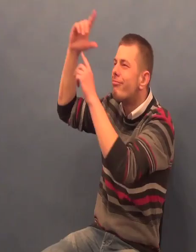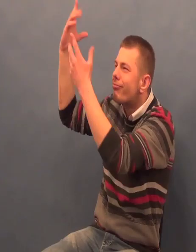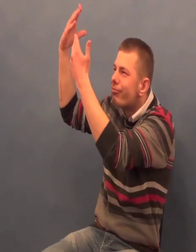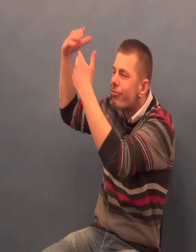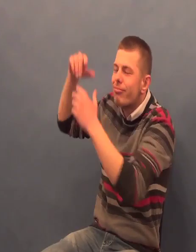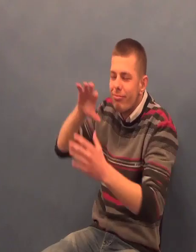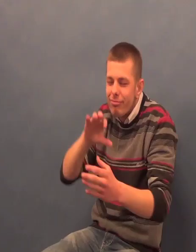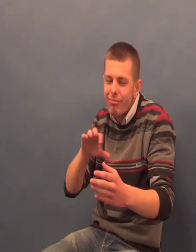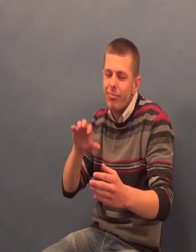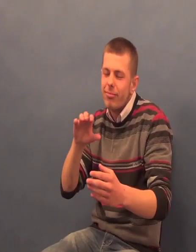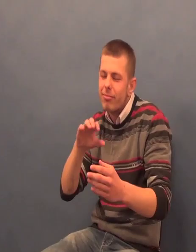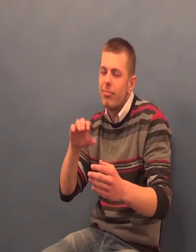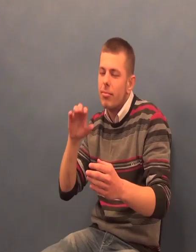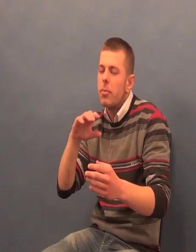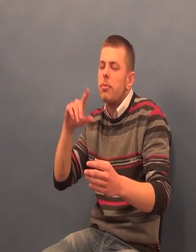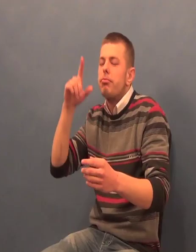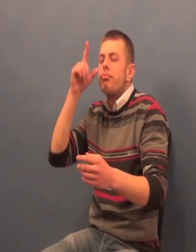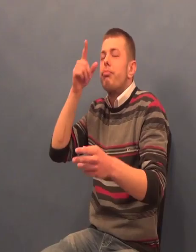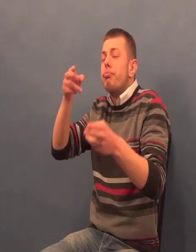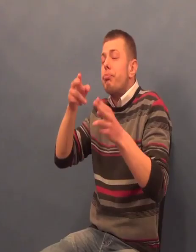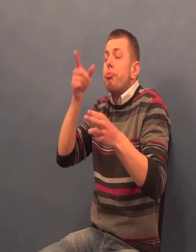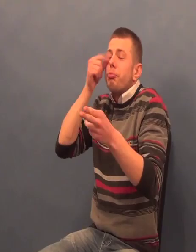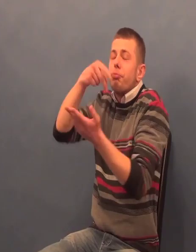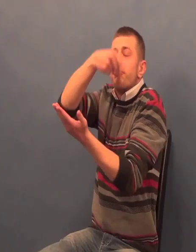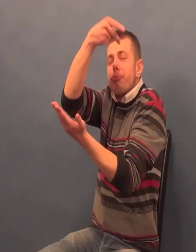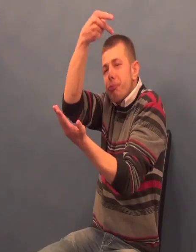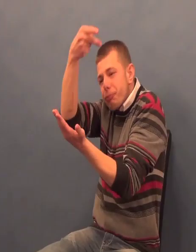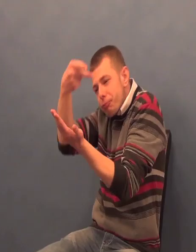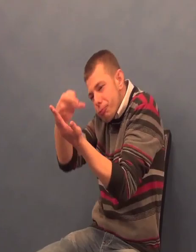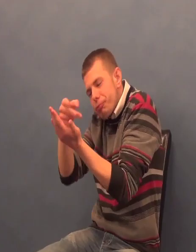Chłopiec ogląda żabę, następnie zasypia na łóżku, śpi.